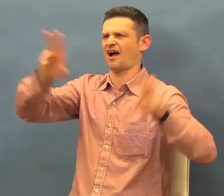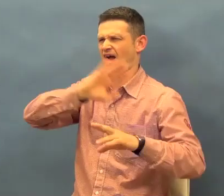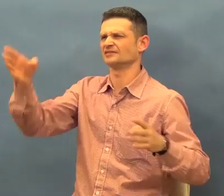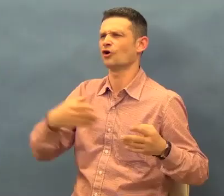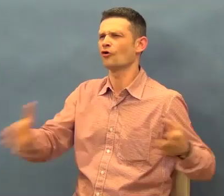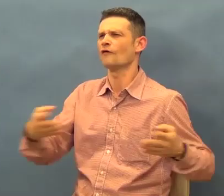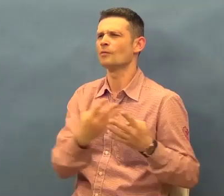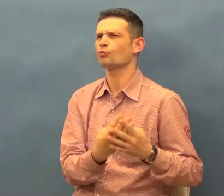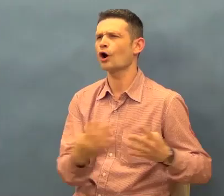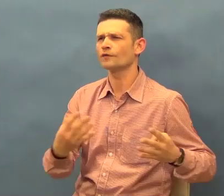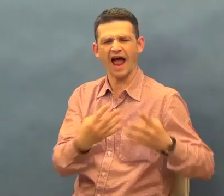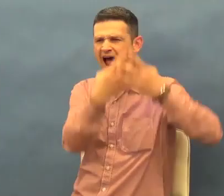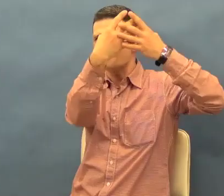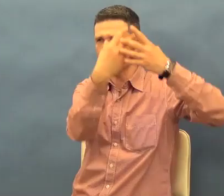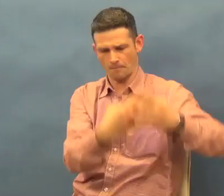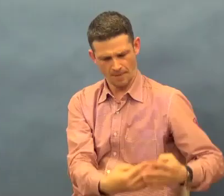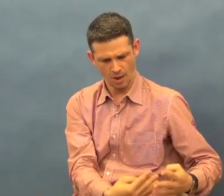Przy każdych dużych domach są gotowe, wysokie płoty.